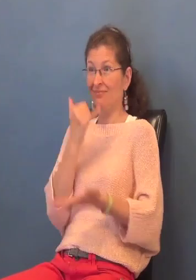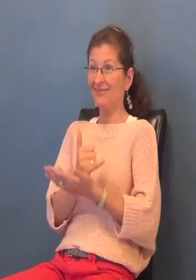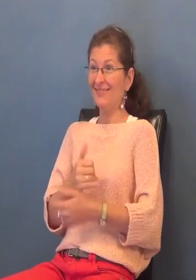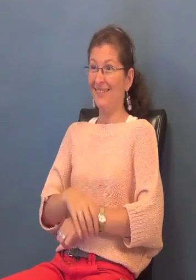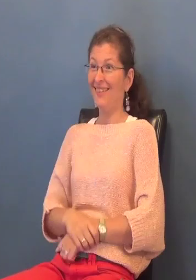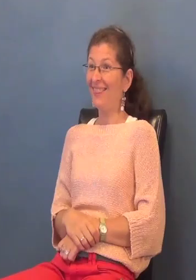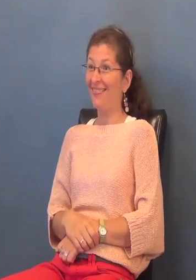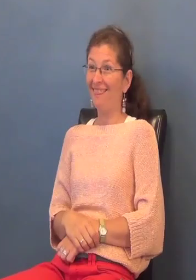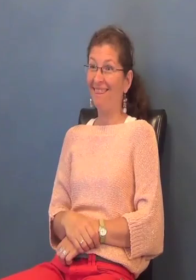Nie mogłabym tak.